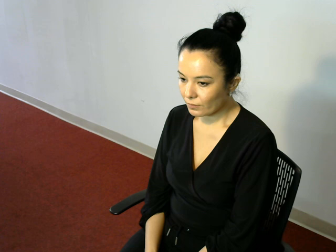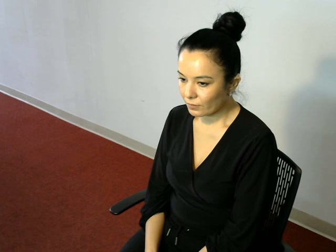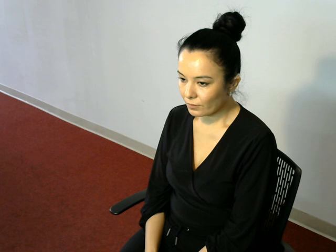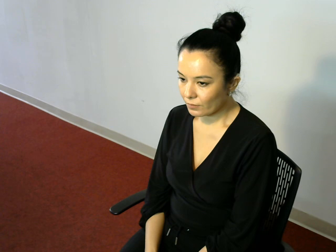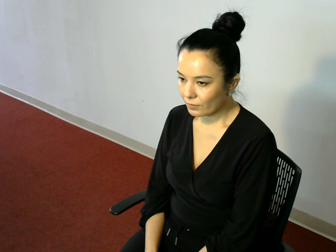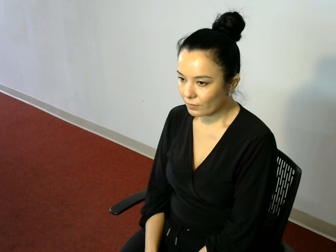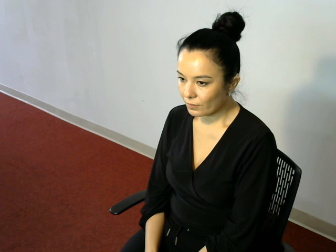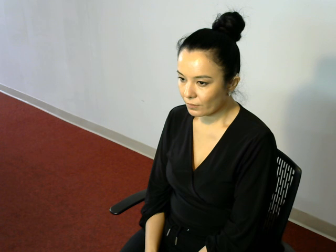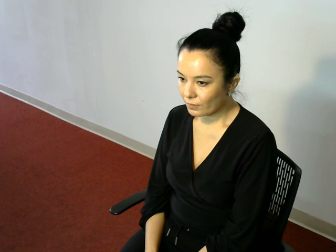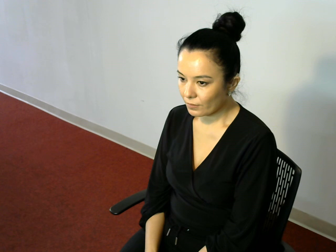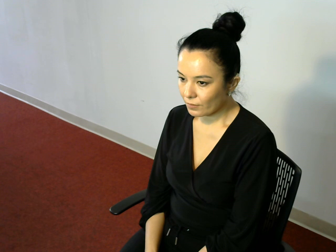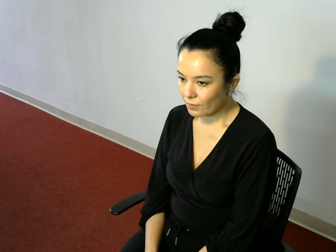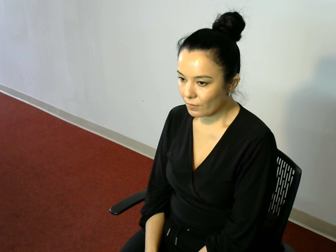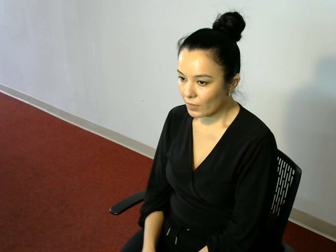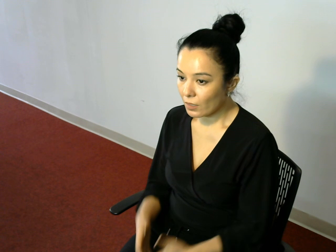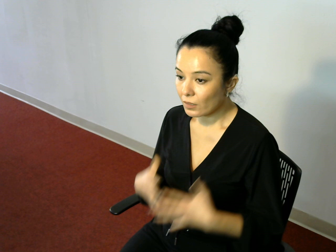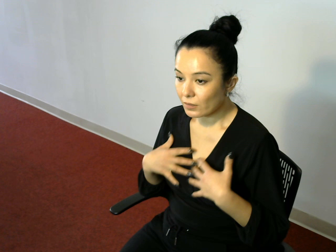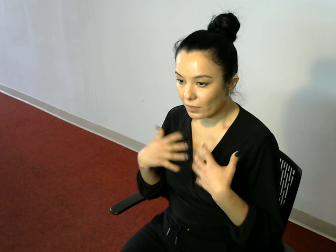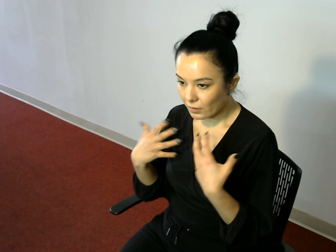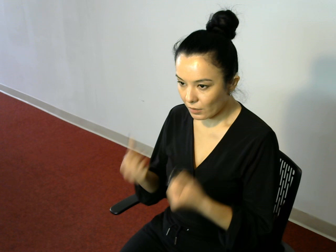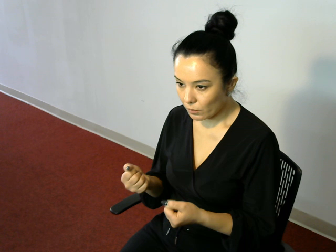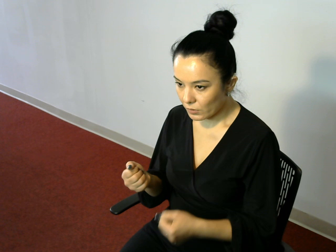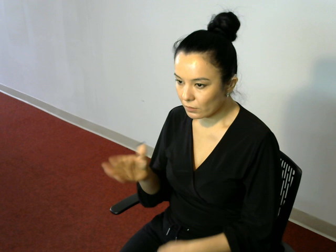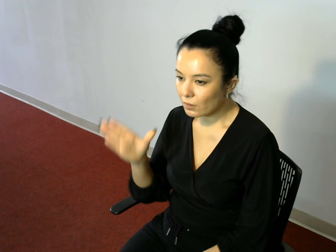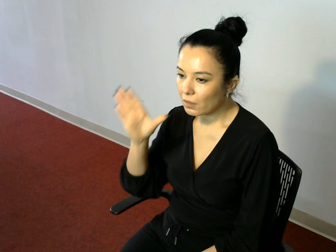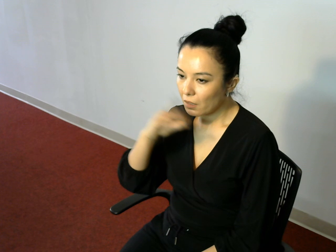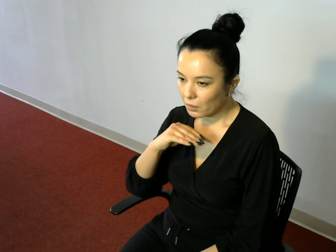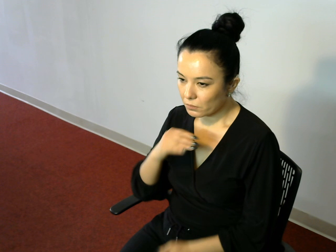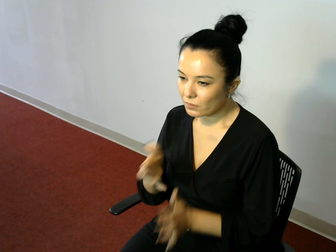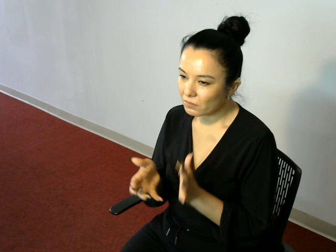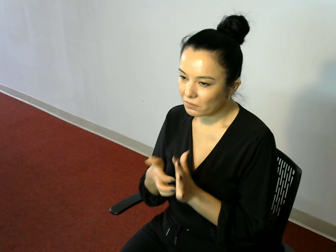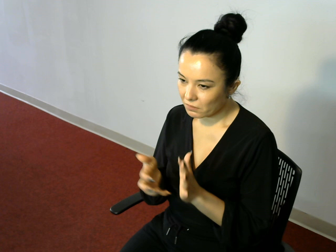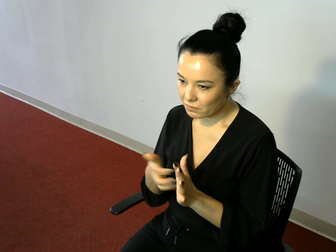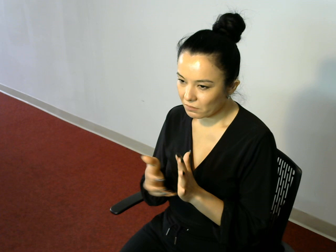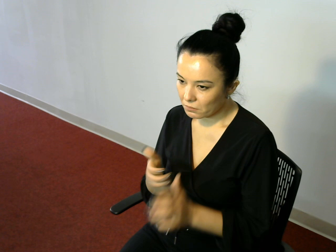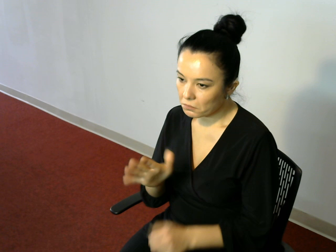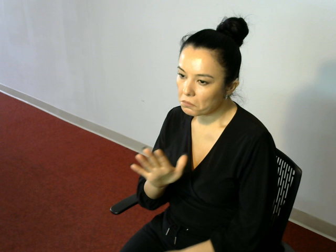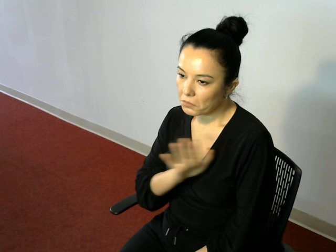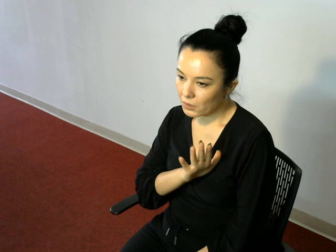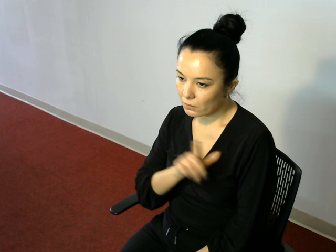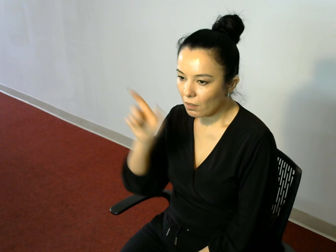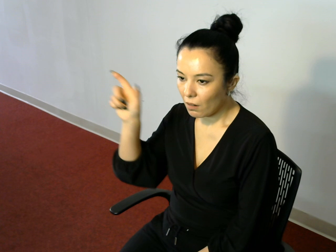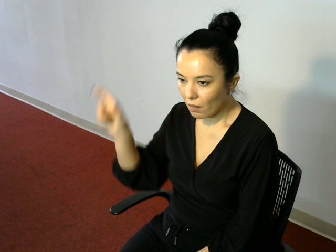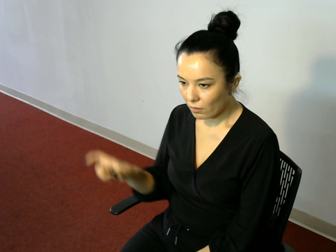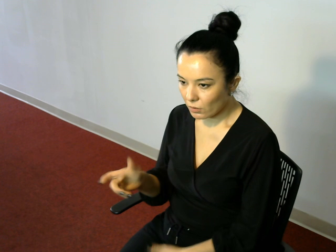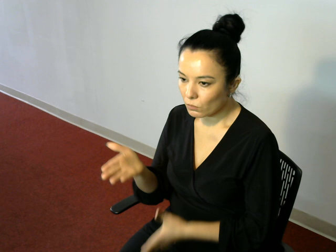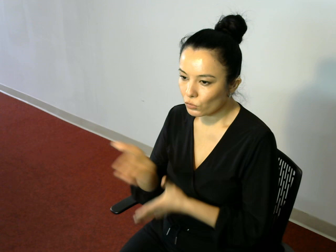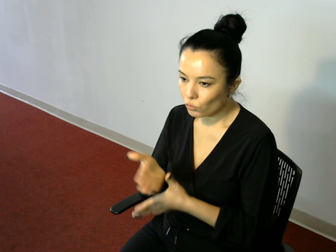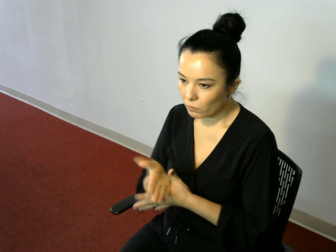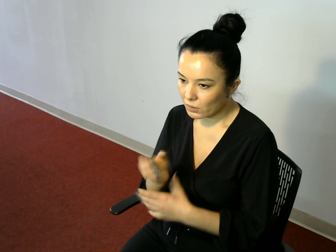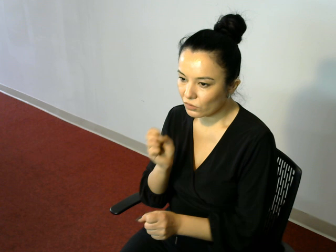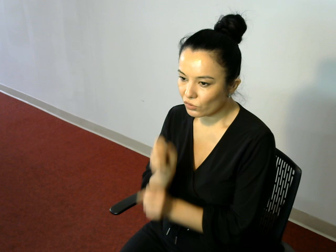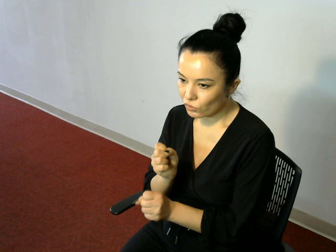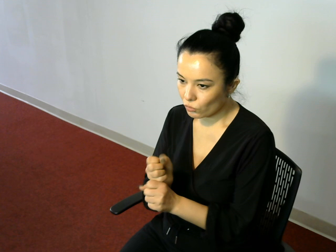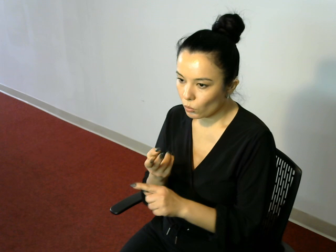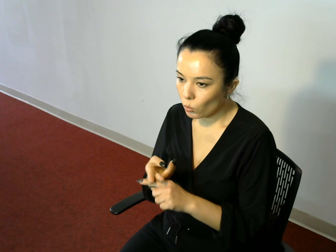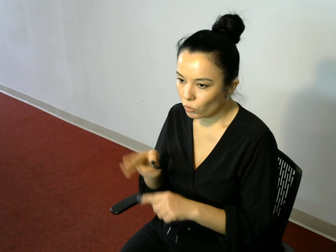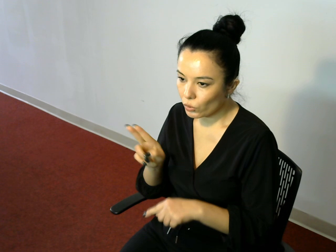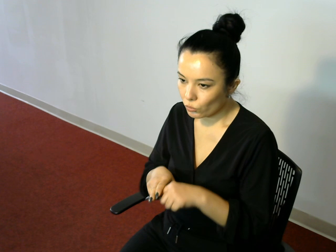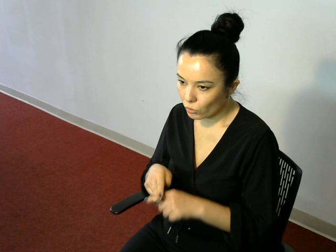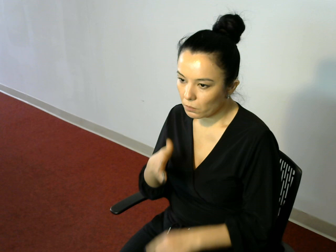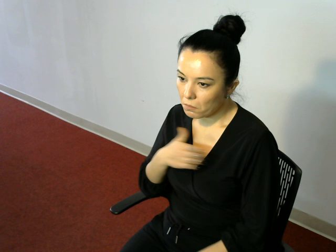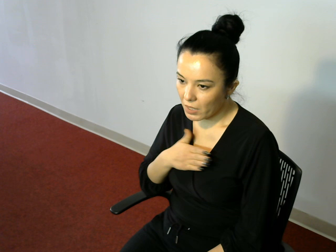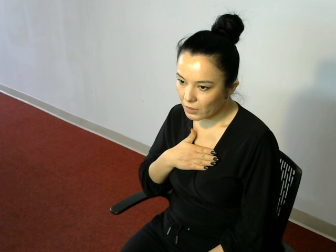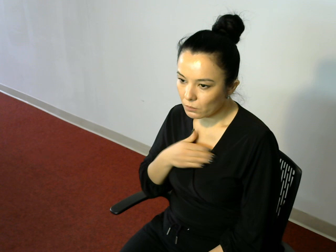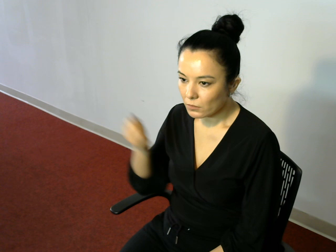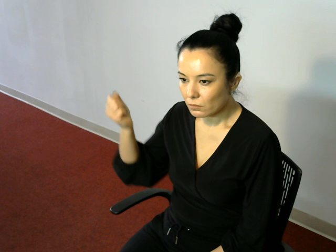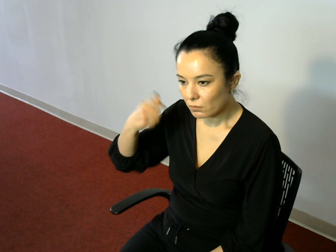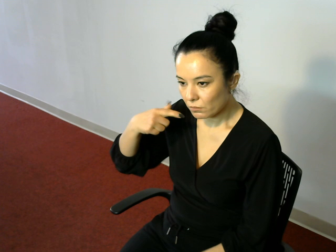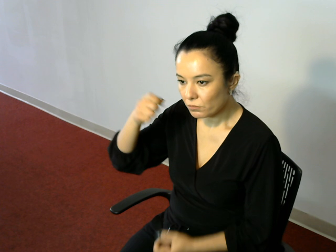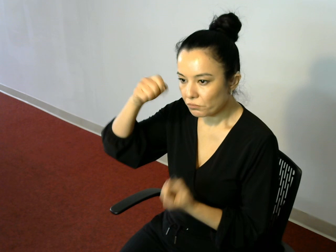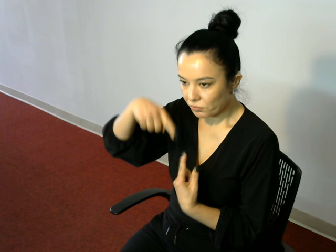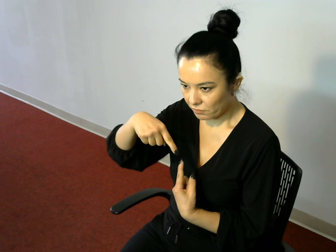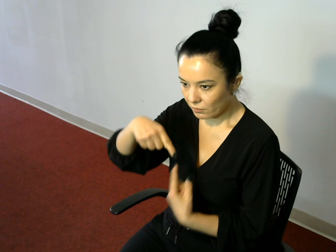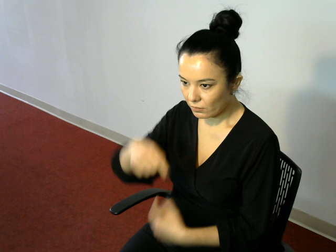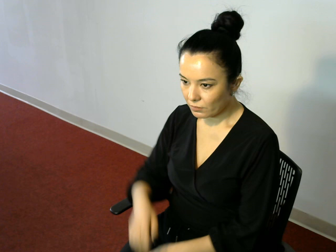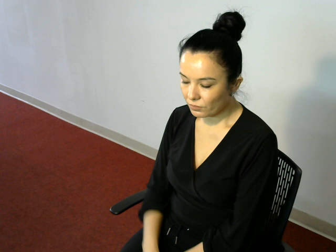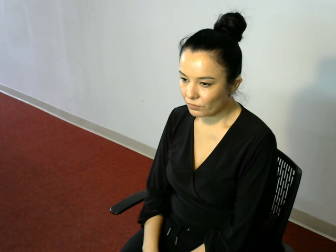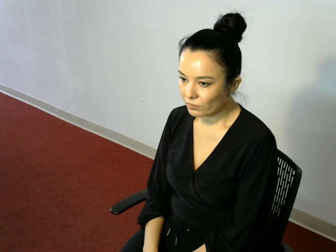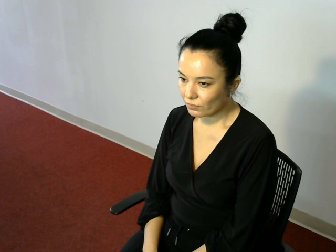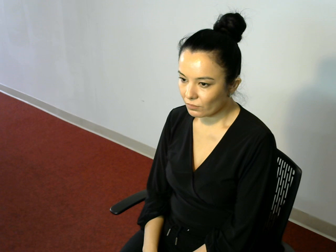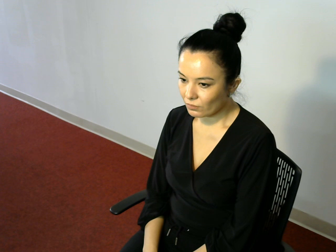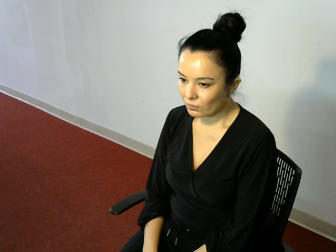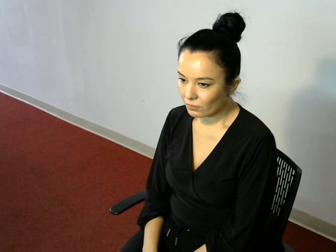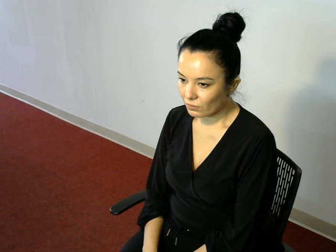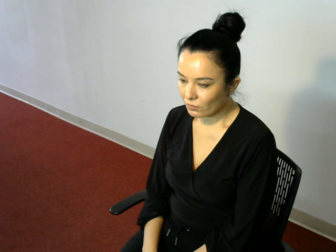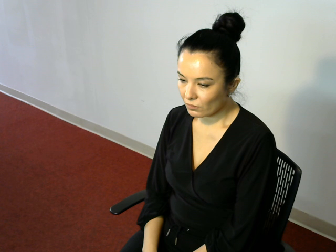Sağlamlıq imkanı məhdud olan şəxsə kömək etdiyimə görə mənə ödəniş düşürmü?